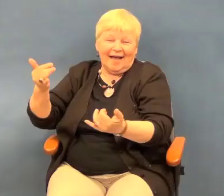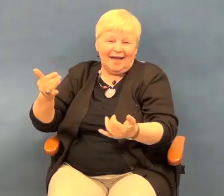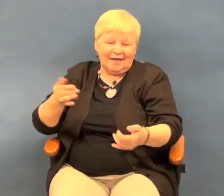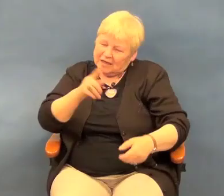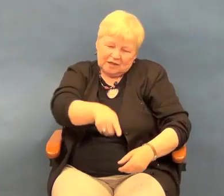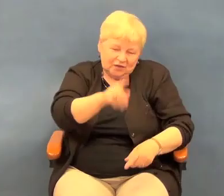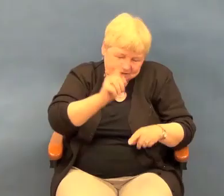No, to jak?